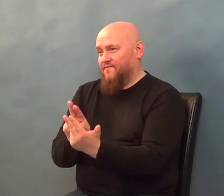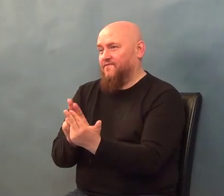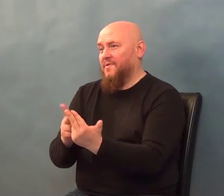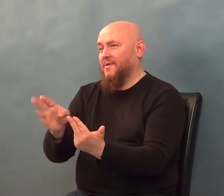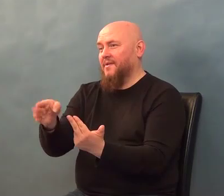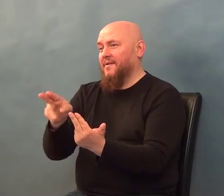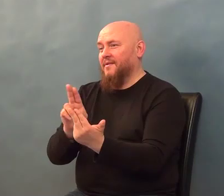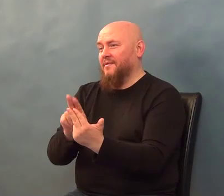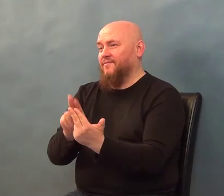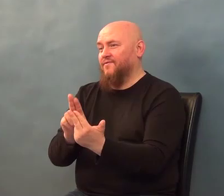Czy chcesz wyjechać w góry?